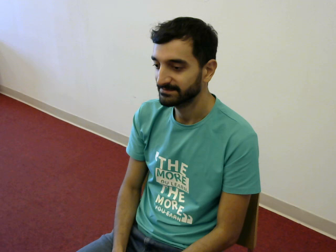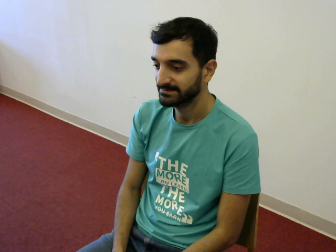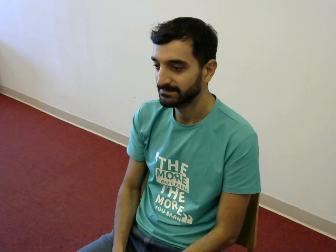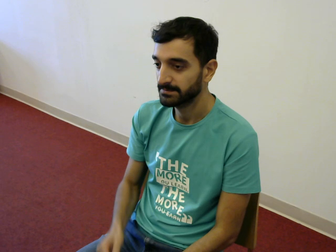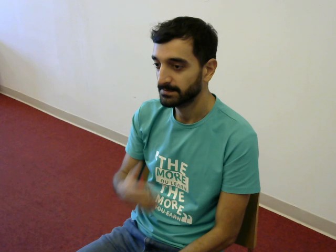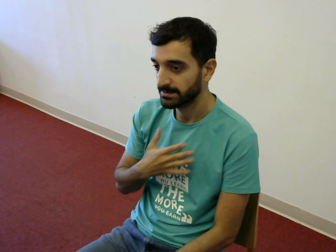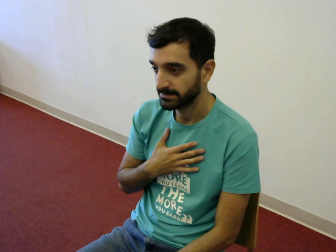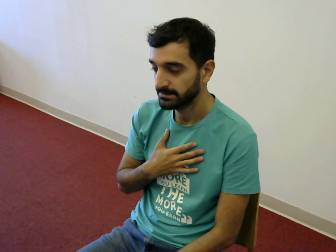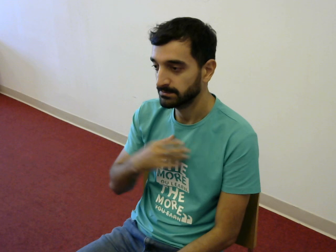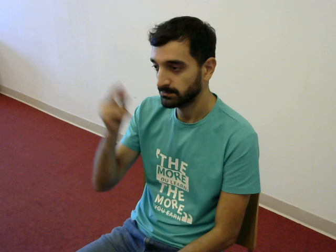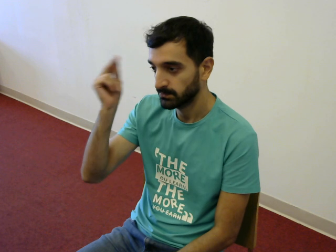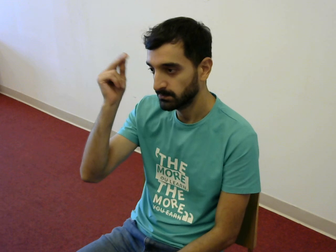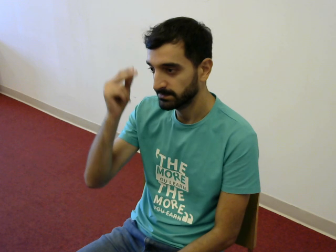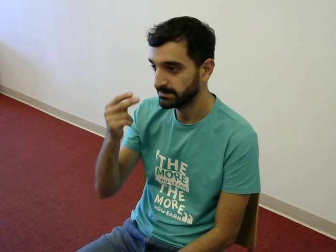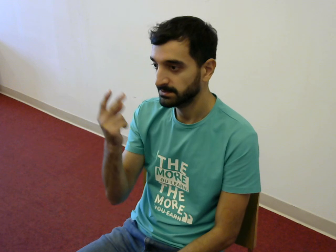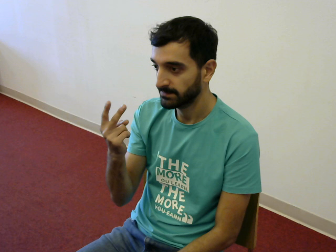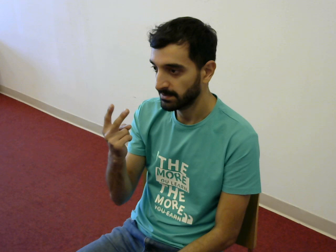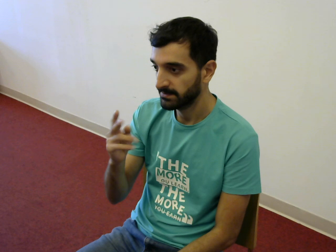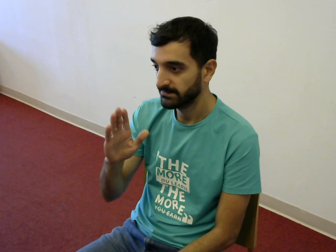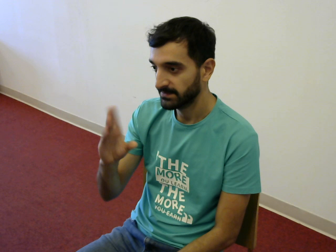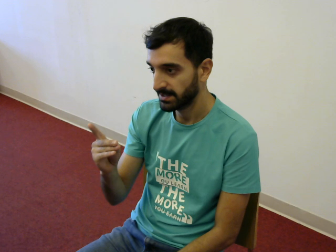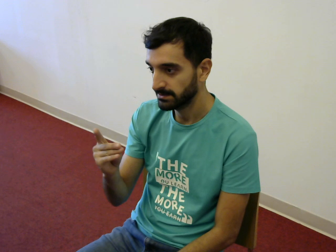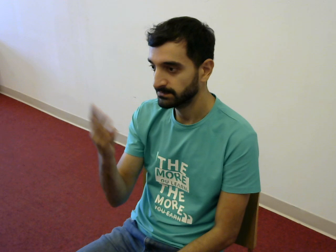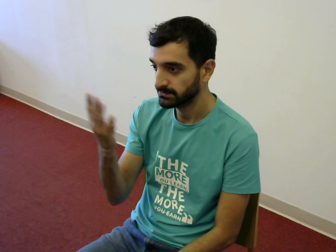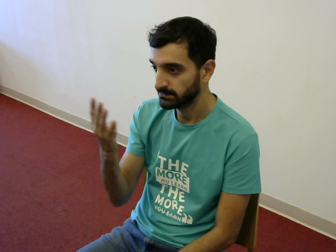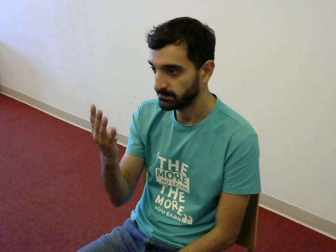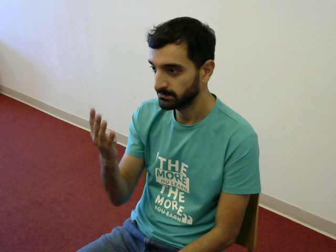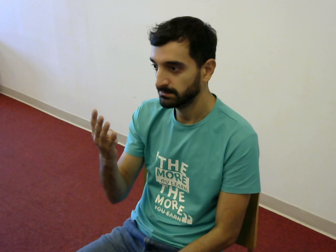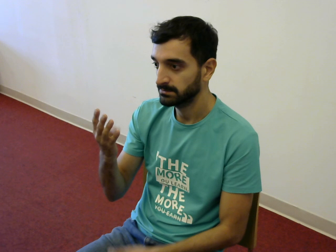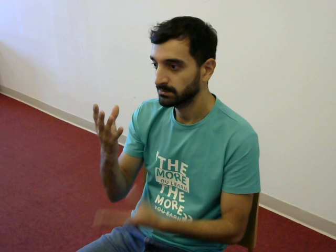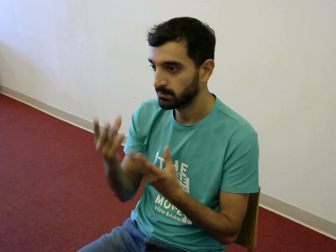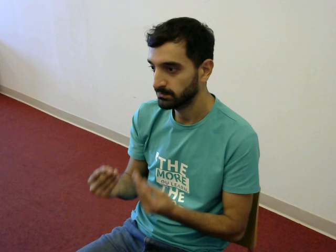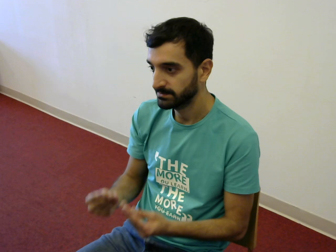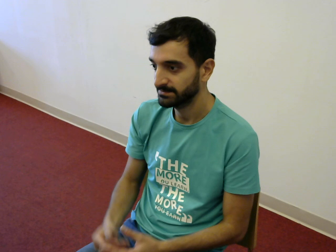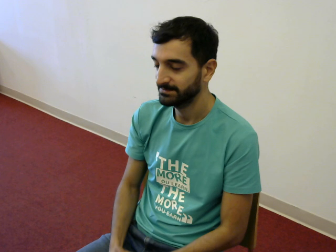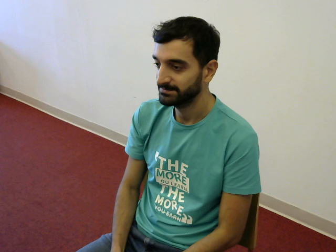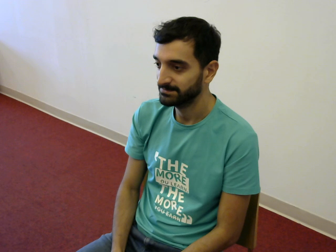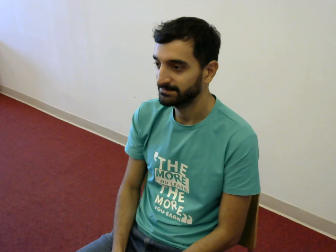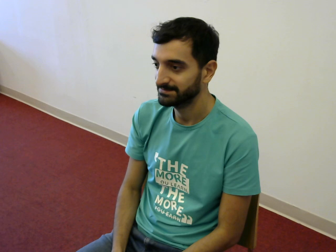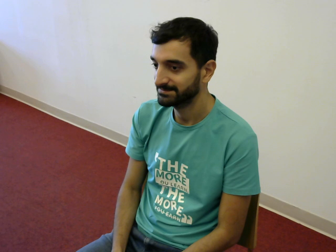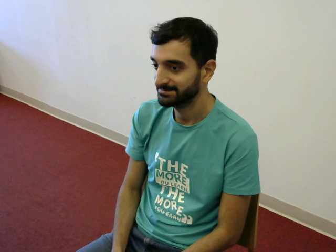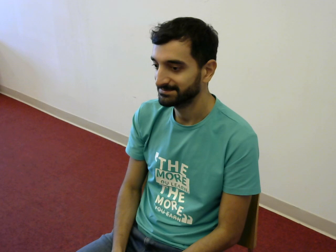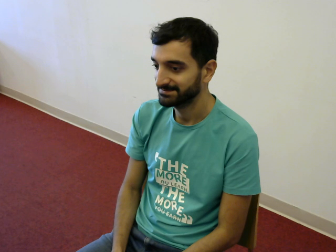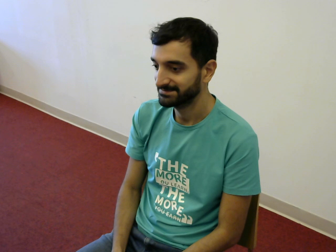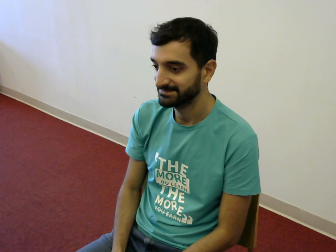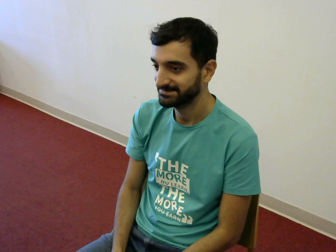Mənim dərslərim 2-ci və 4-cü günlərdir